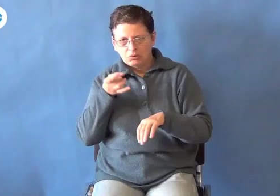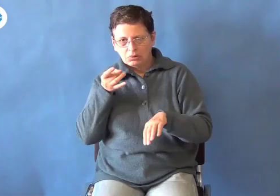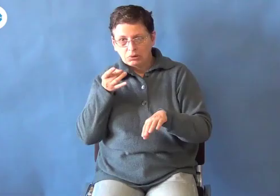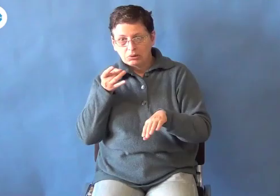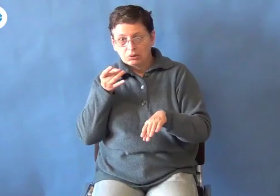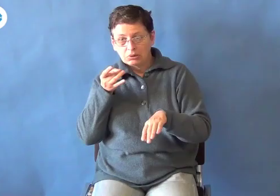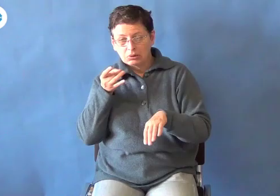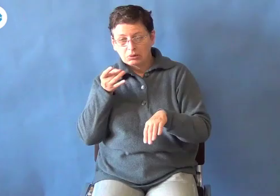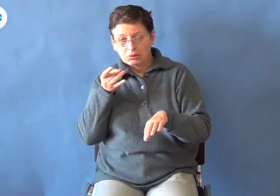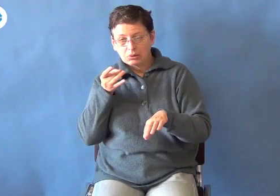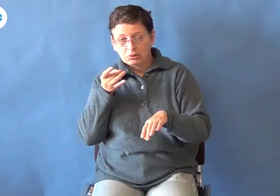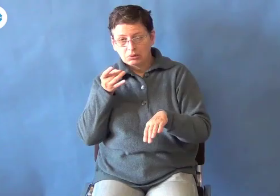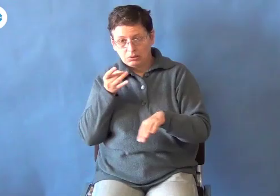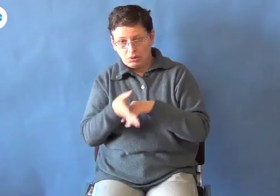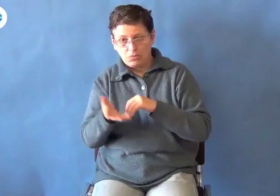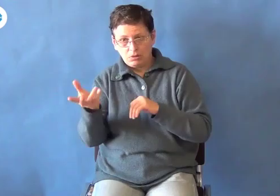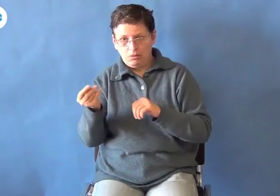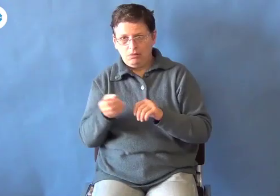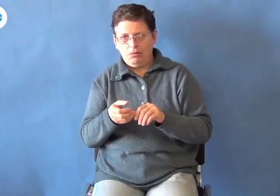Szybko nie.